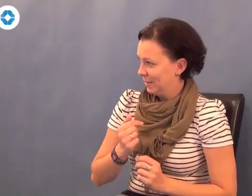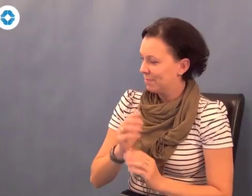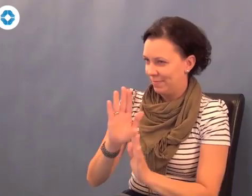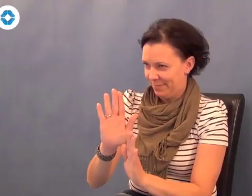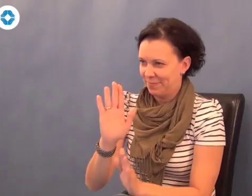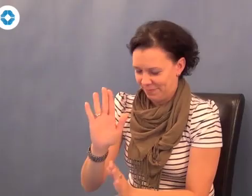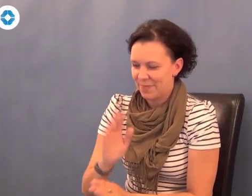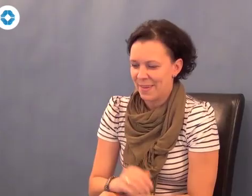Poczekaj.